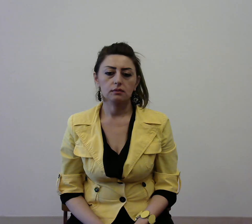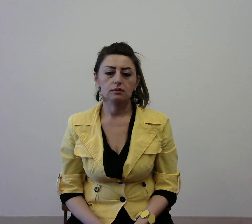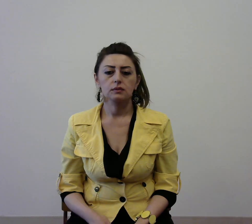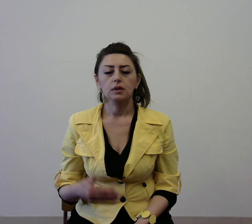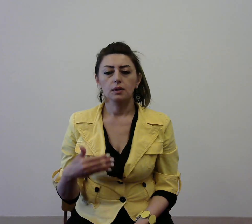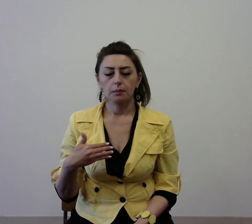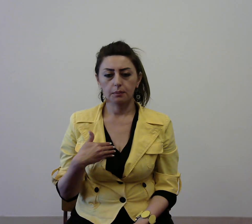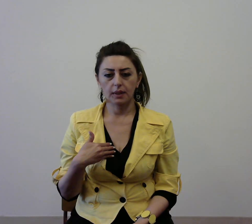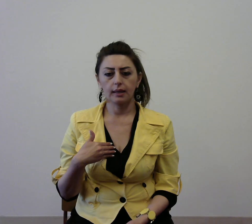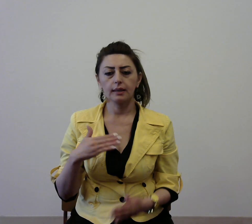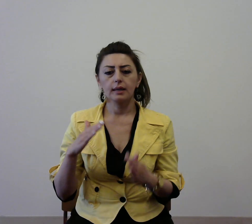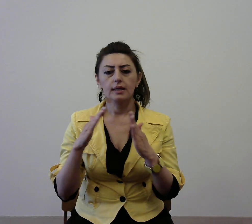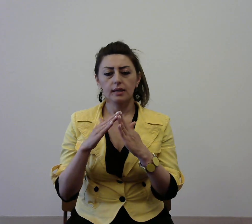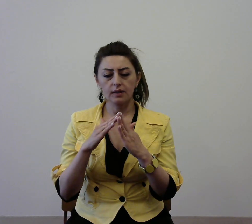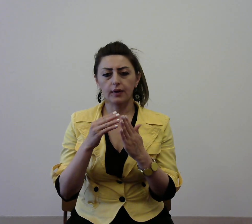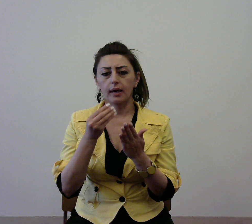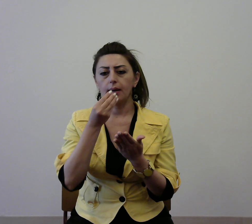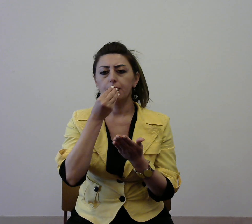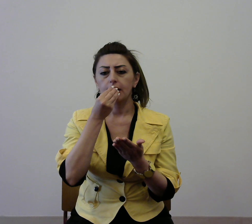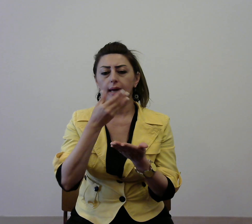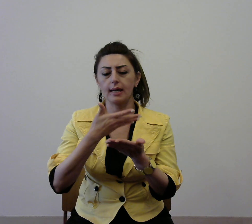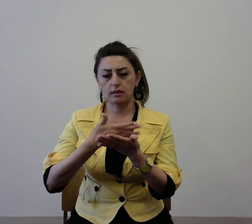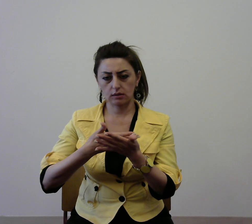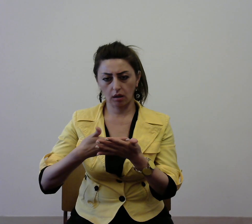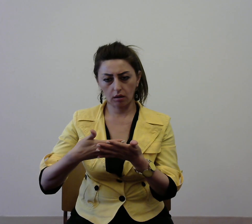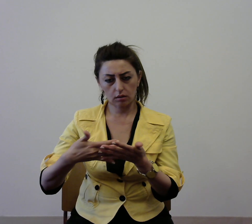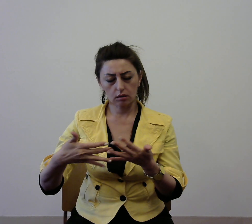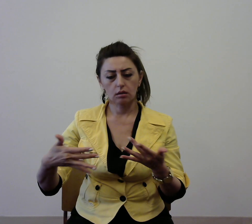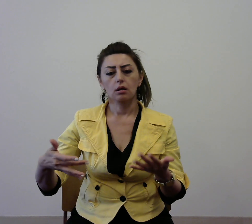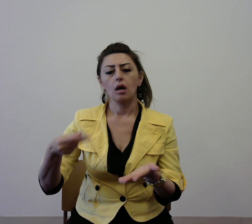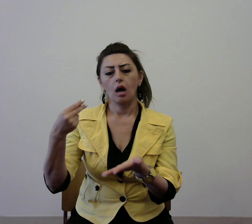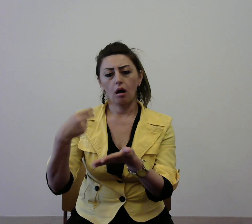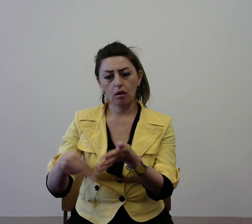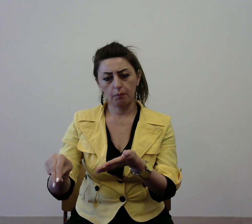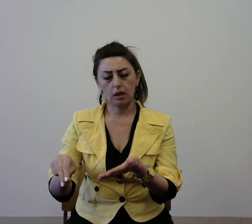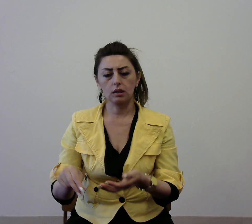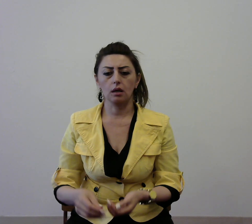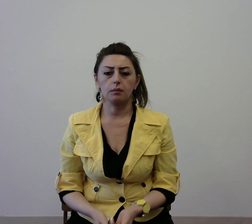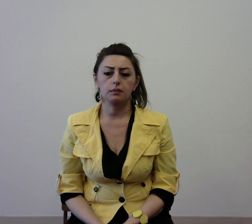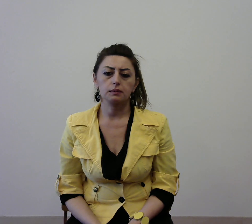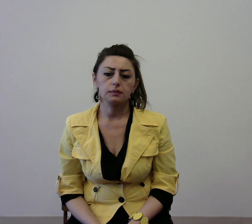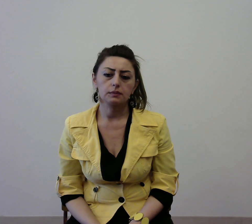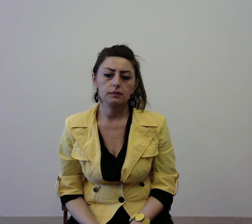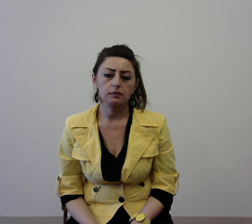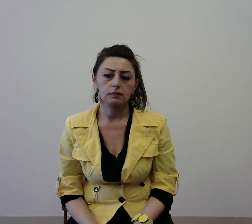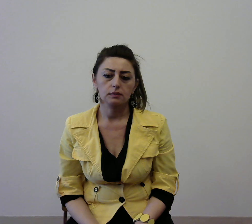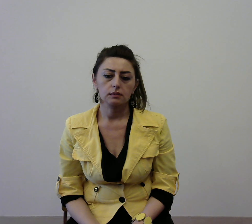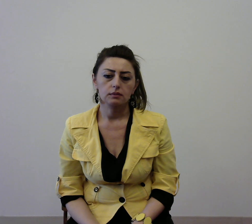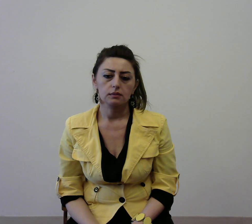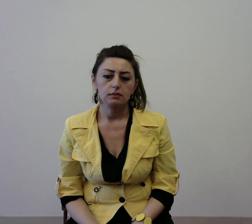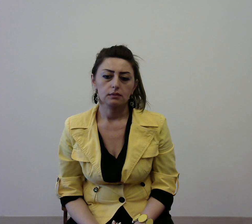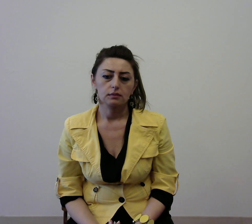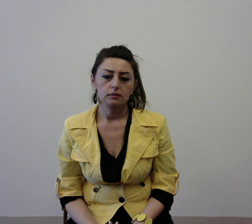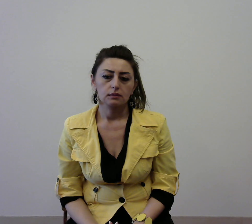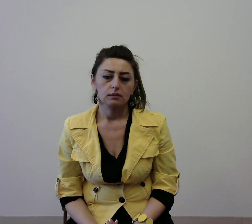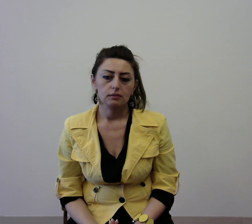Mən evə ərzaq almalıyam